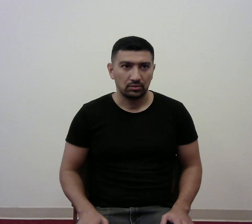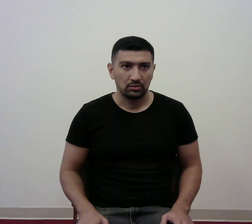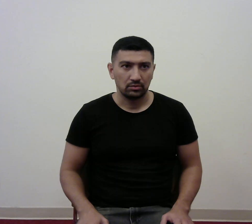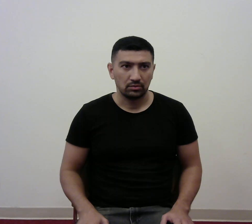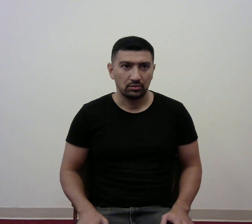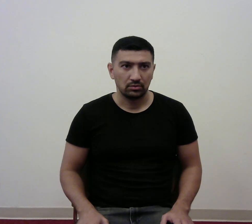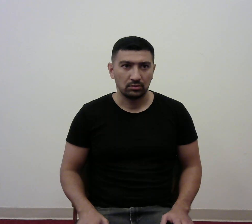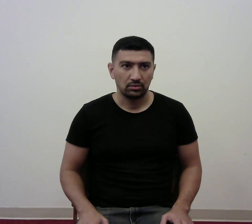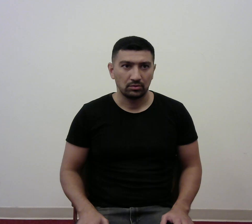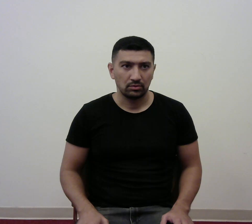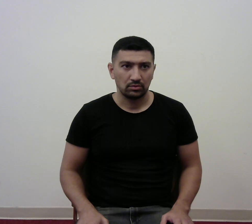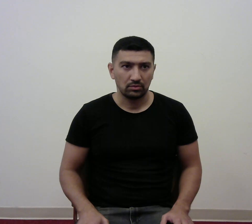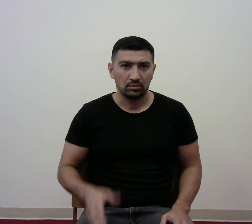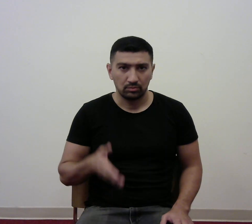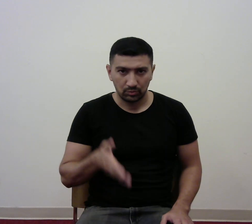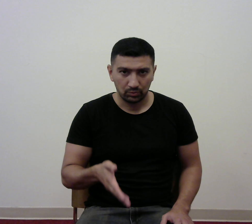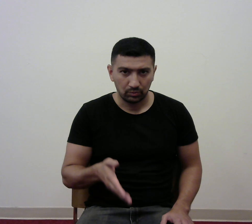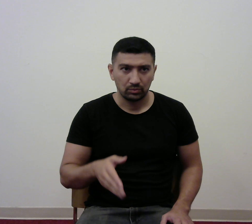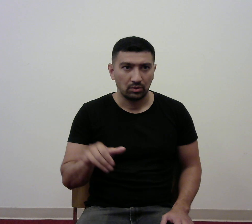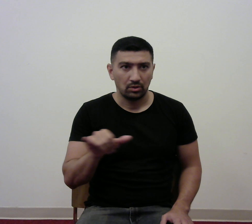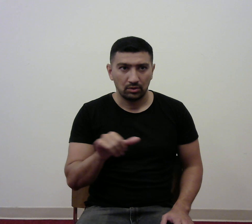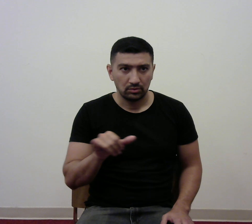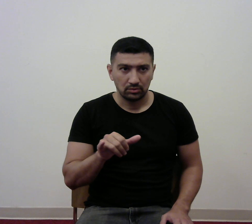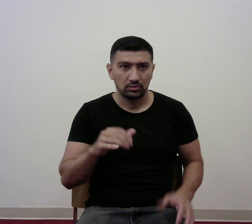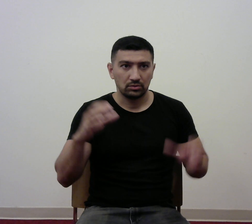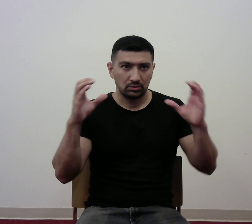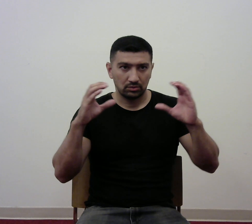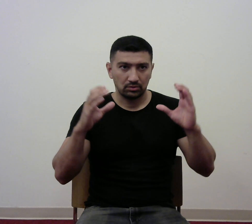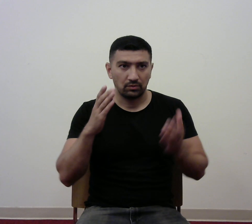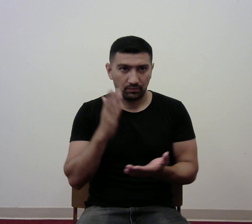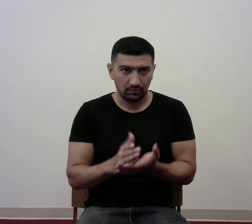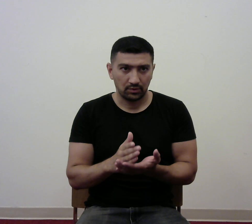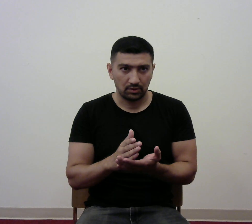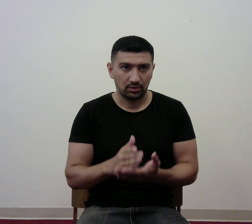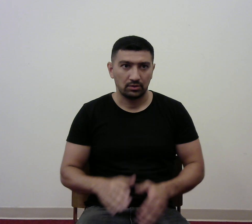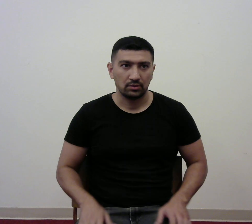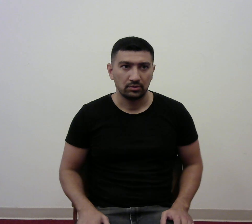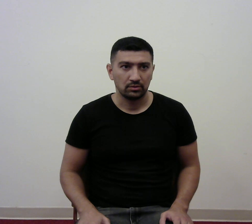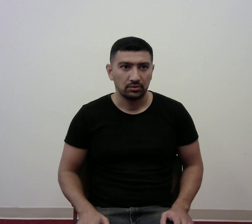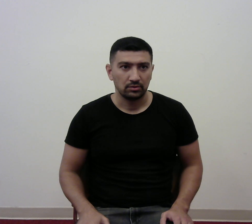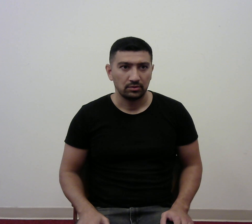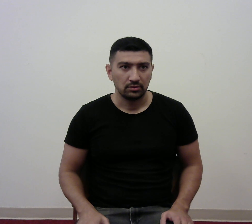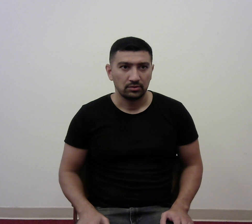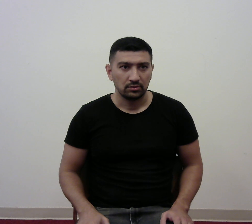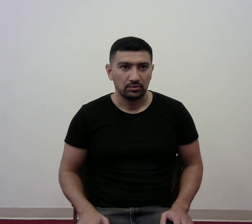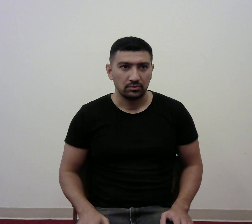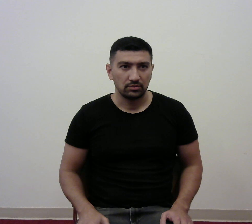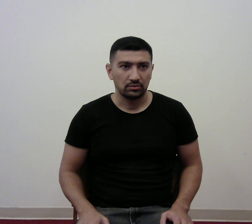Burda harda avtobus var?